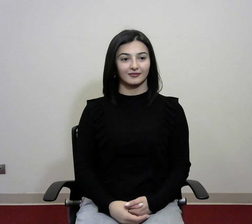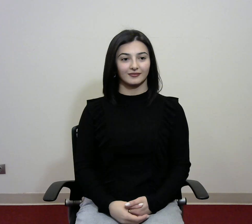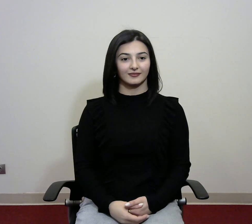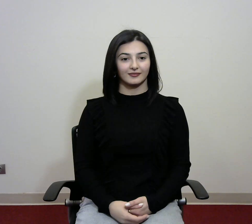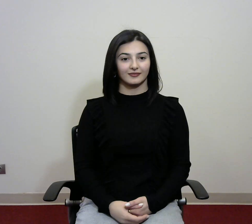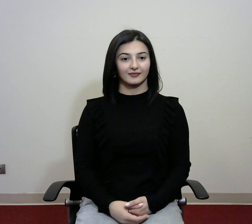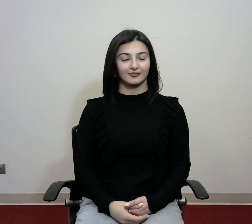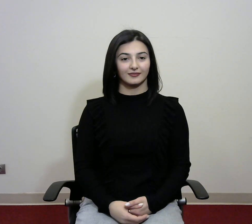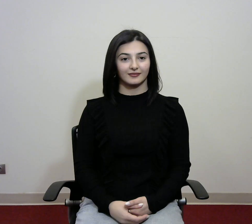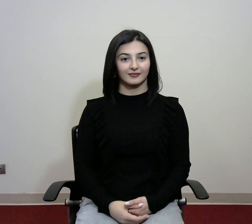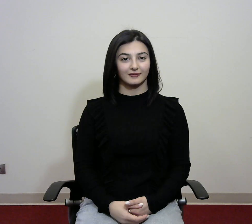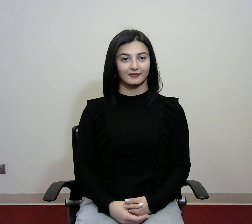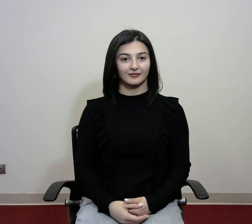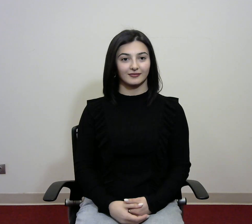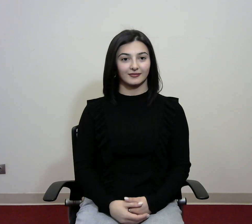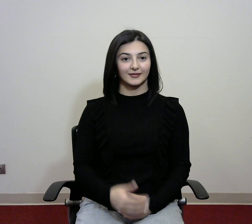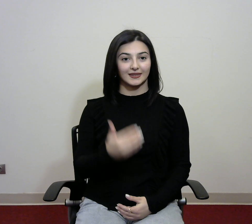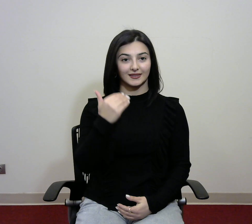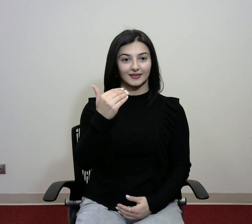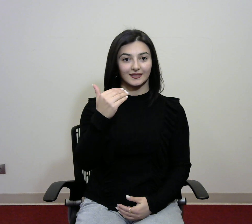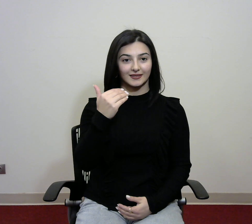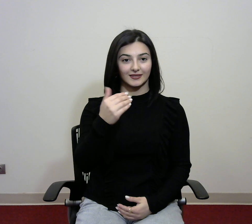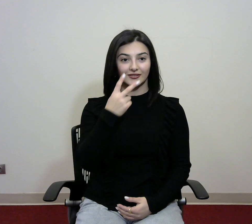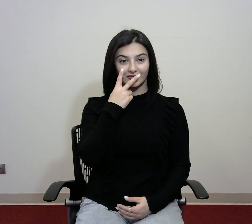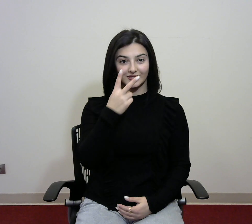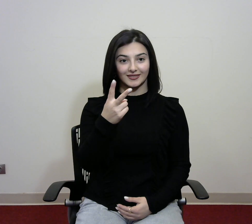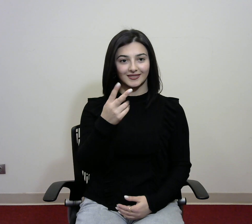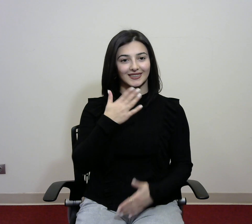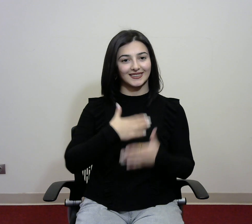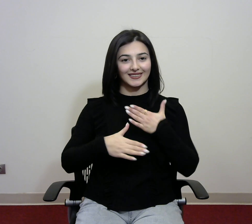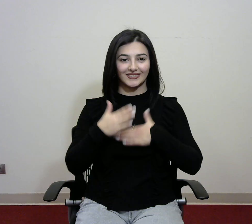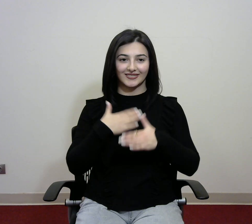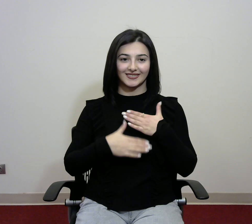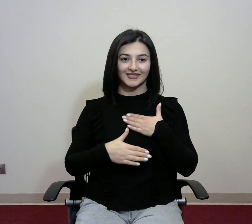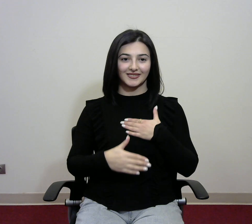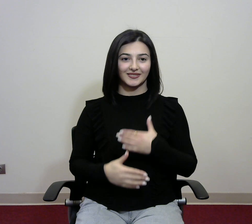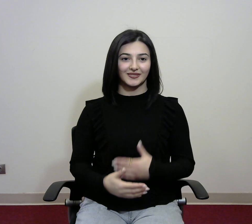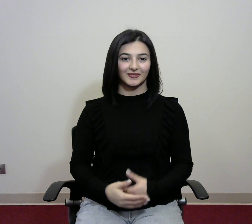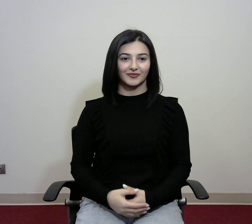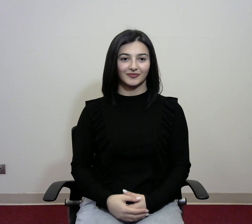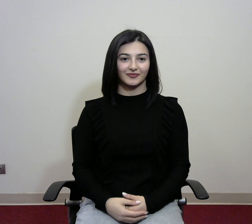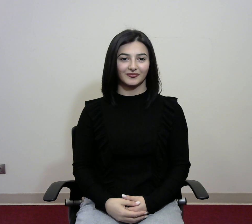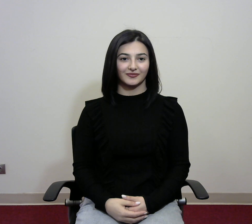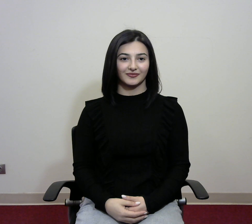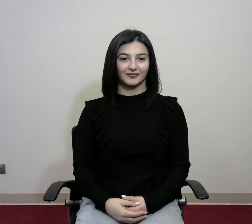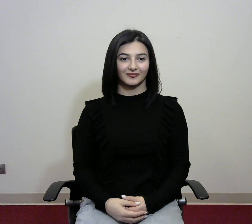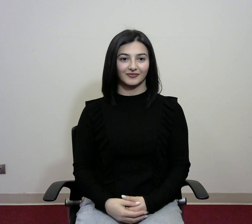Sizi görməyimə şad oldum